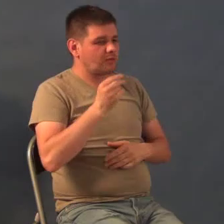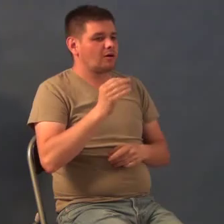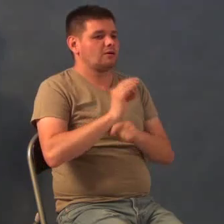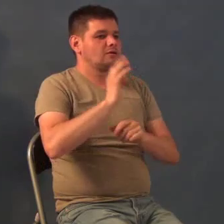Akurat...